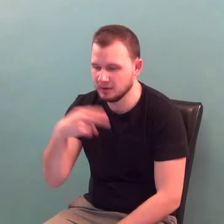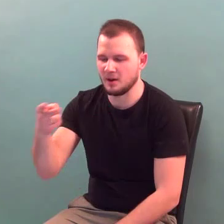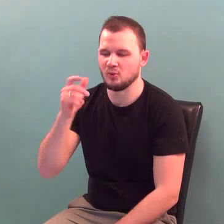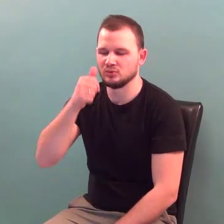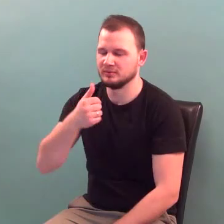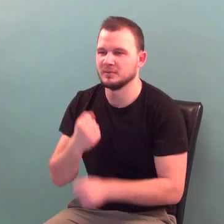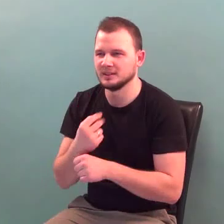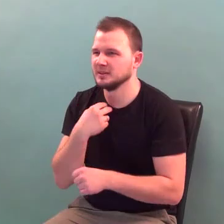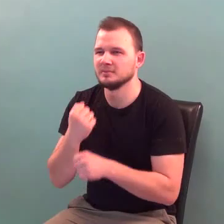Następnego dnia idę do pracy, nie mam wyjścia.